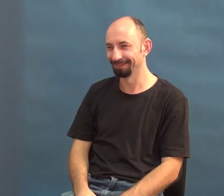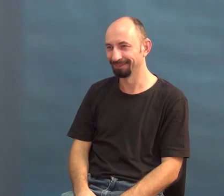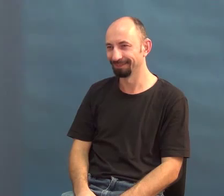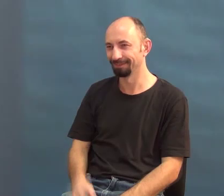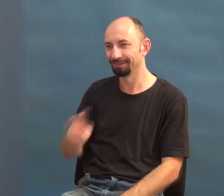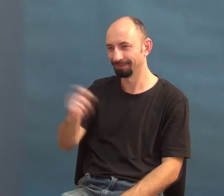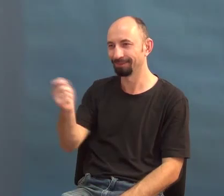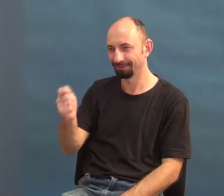Straż Pożarna.